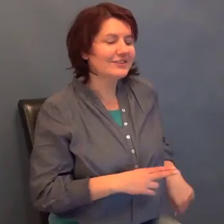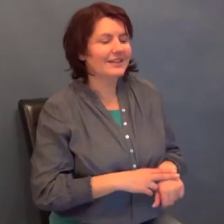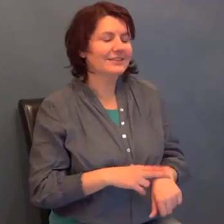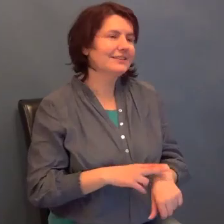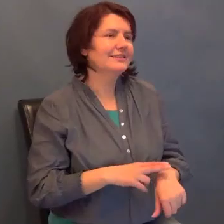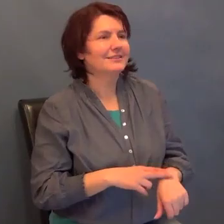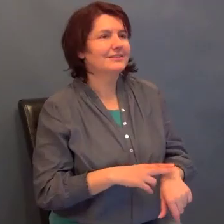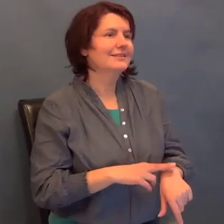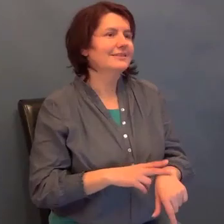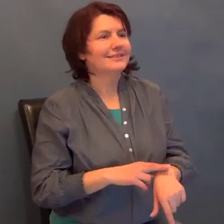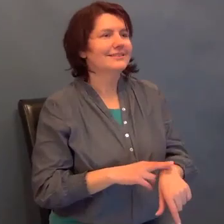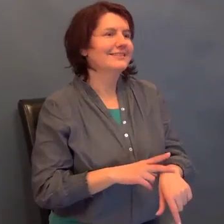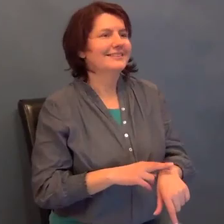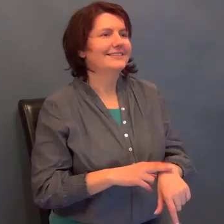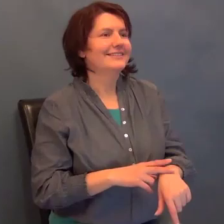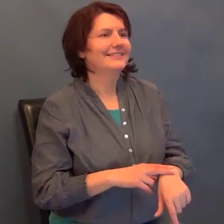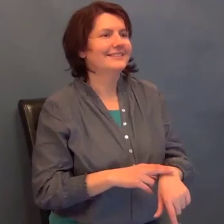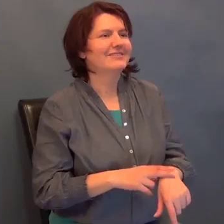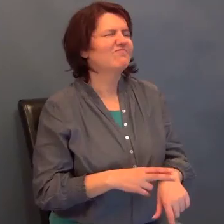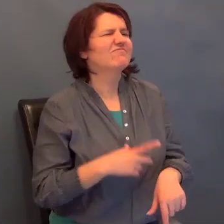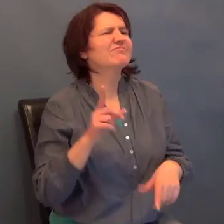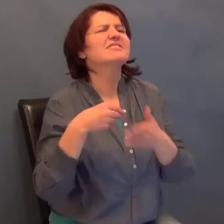Która godzina?